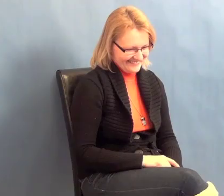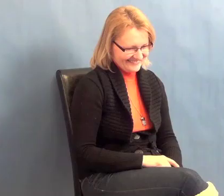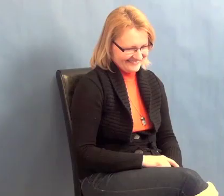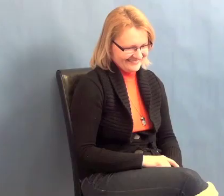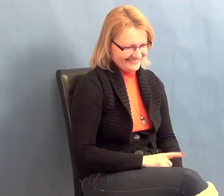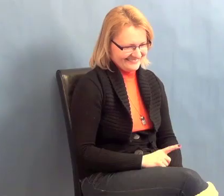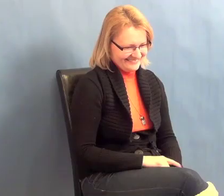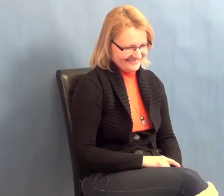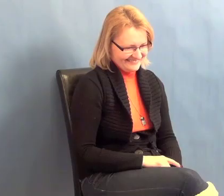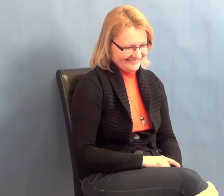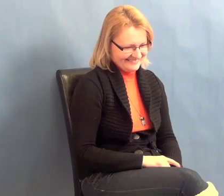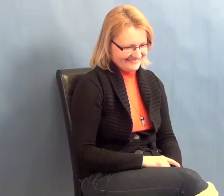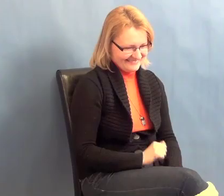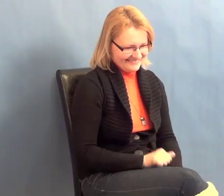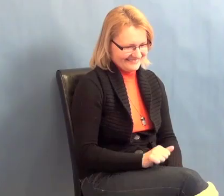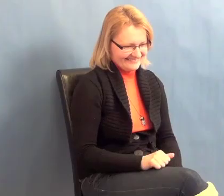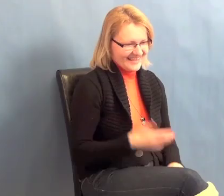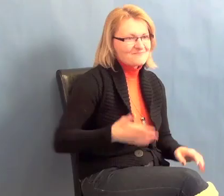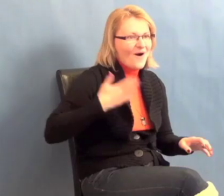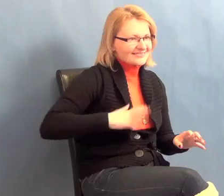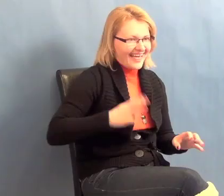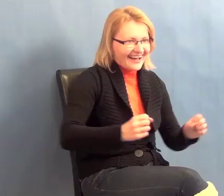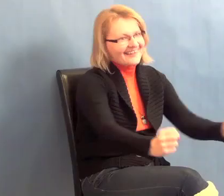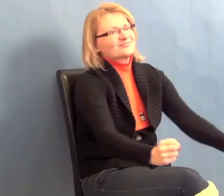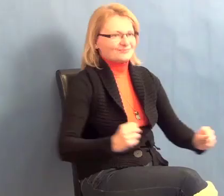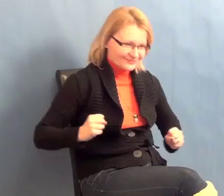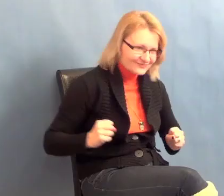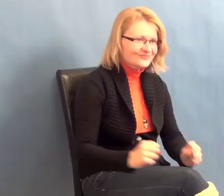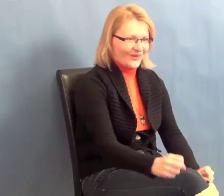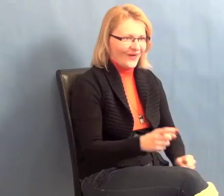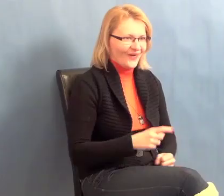Tak, jest, ale nie chodzi o pociąg tylko o tę drezynę.